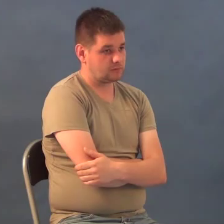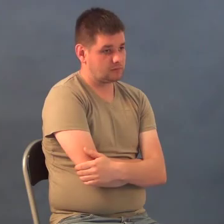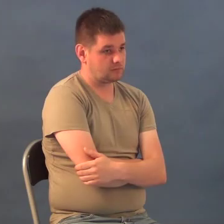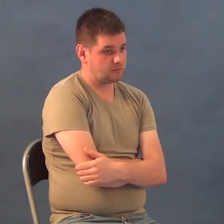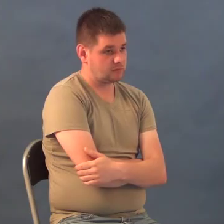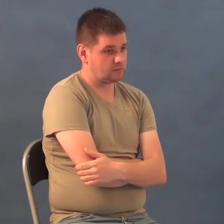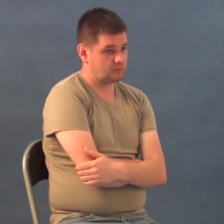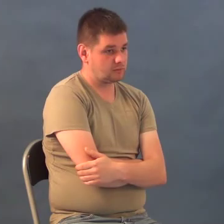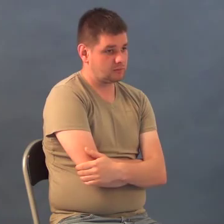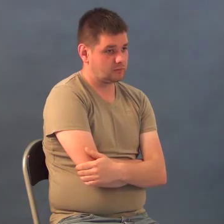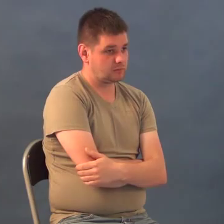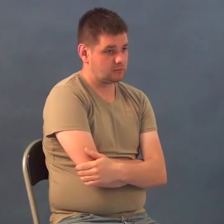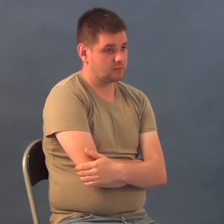Po dziewiętnastej.